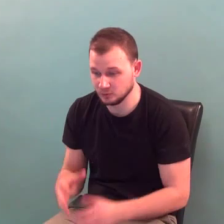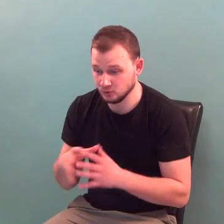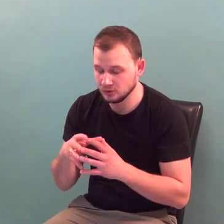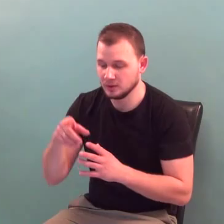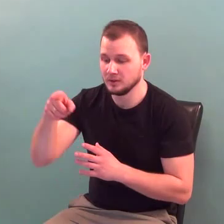Dziesiątego.